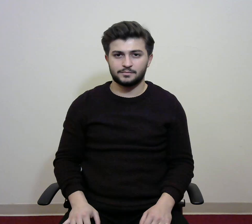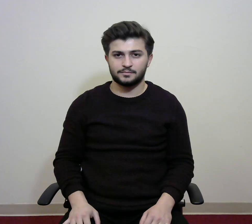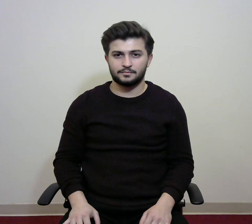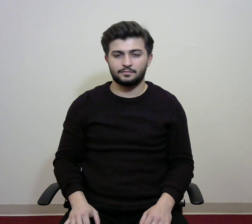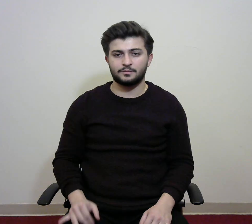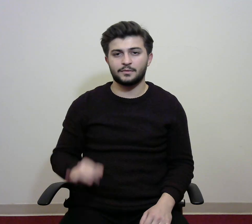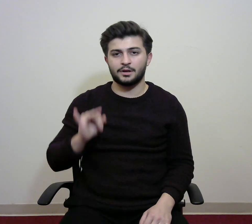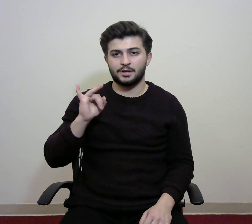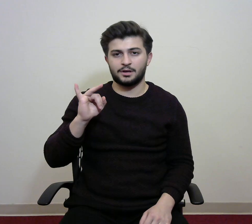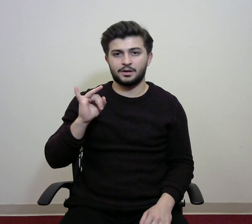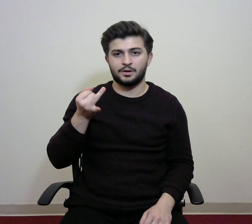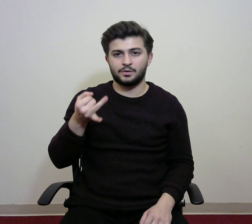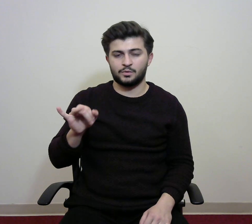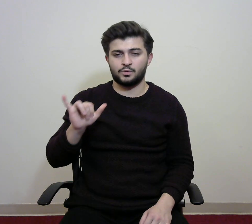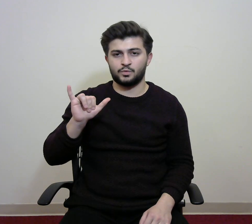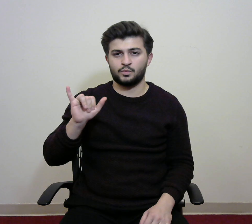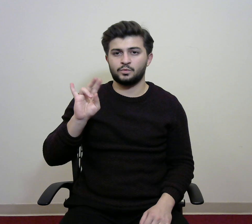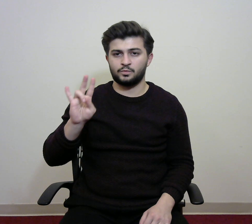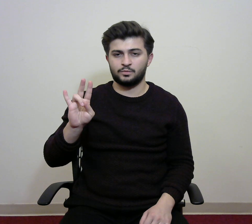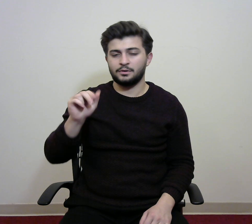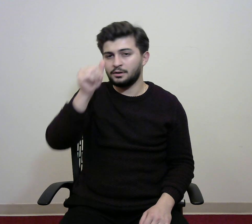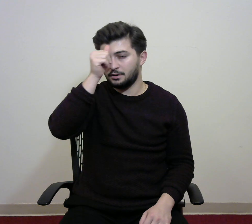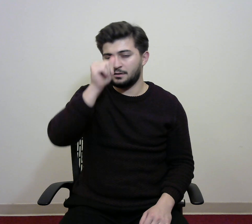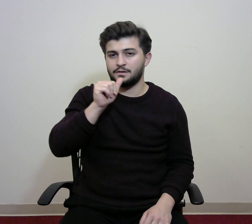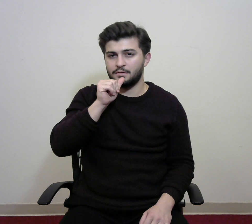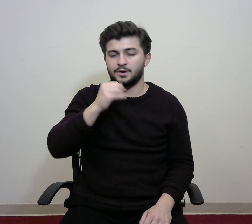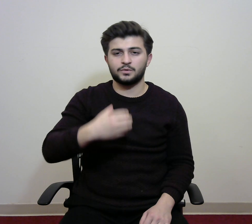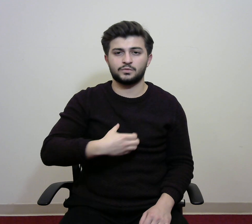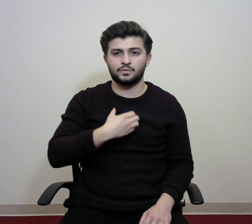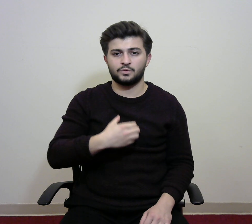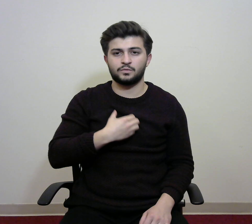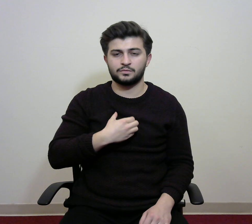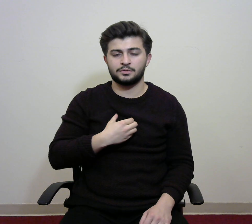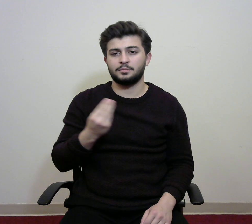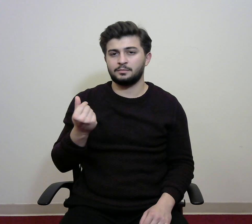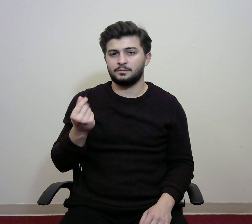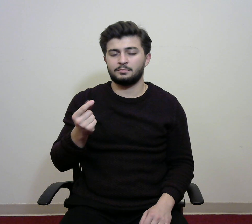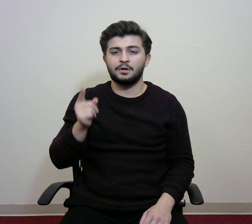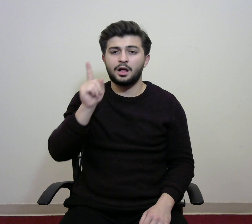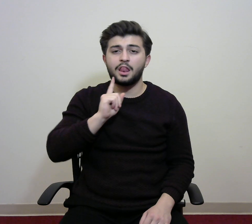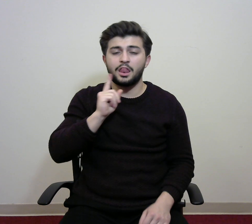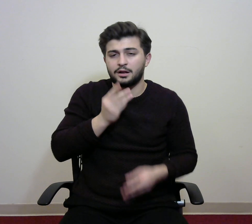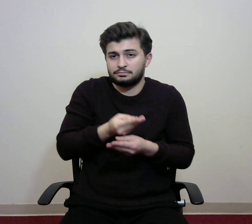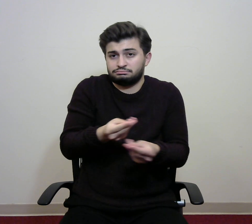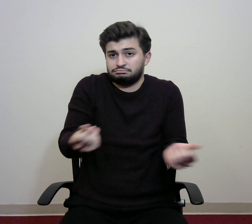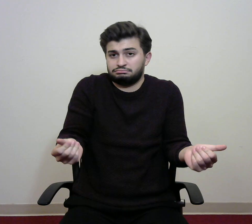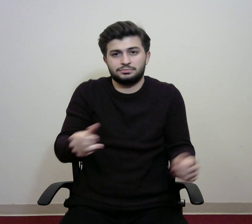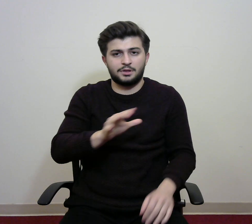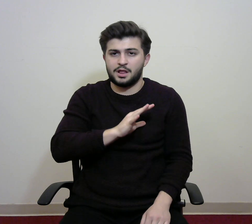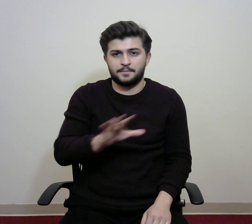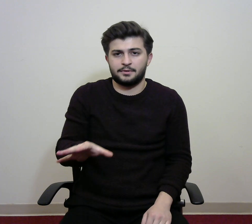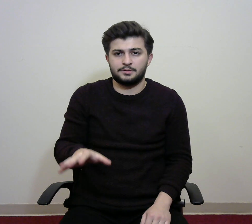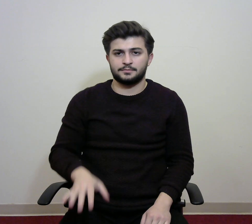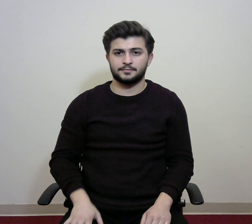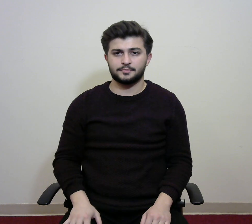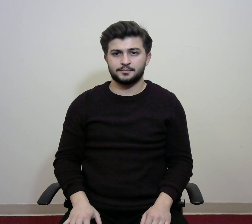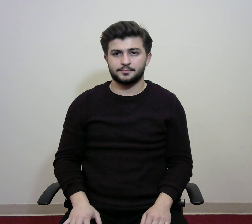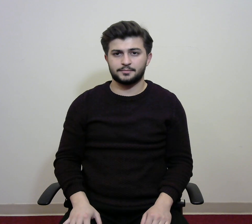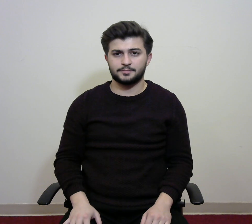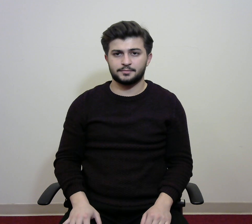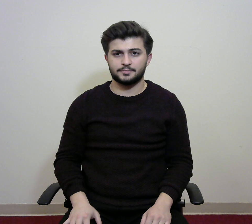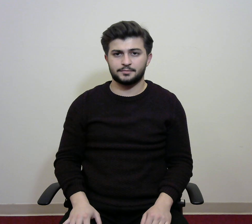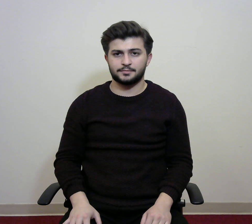İyun ayının sosial müavinətləri hələ ki, ödənilməyib